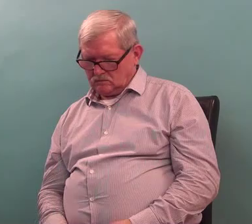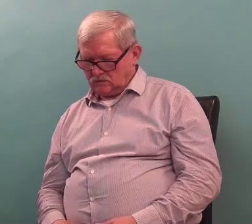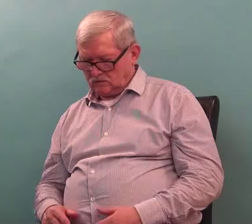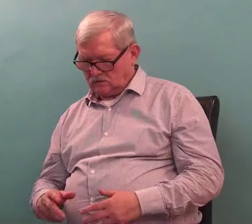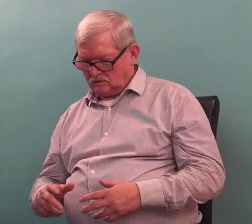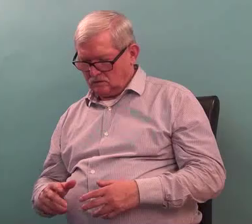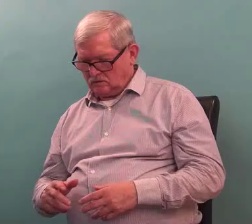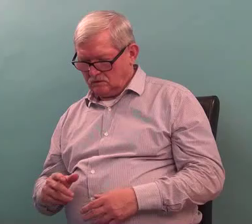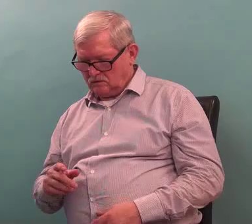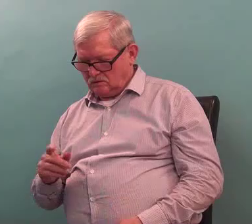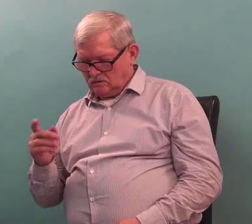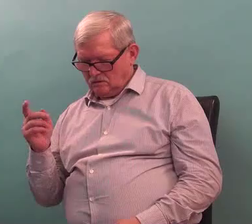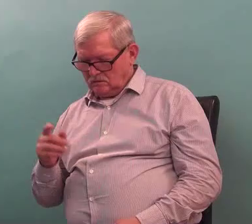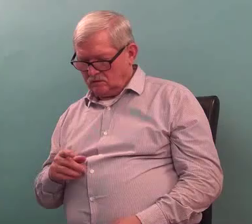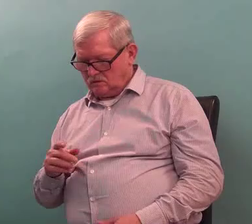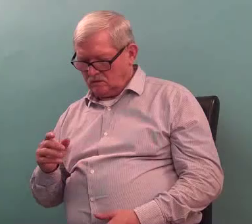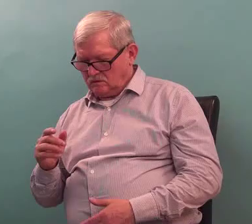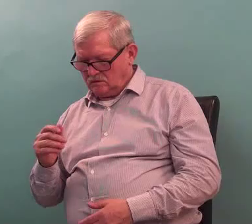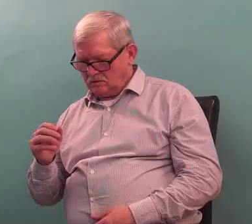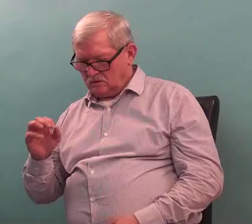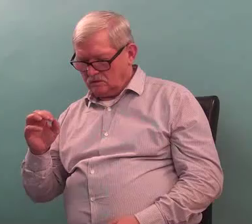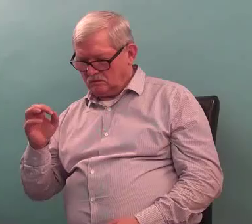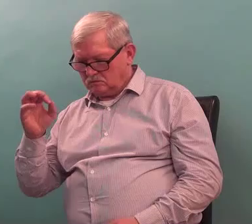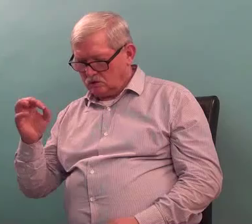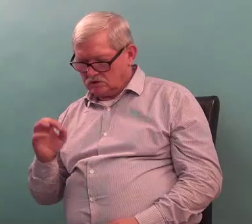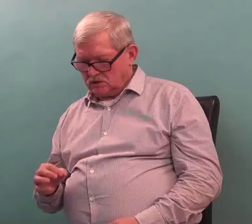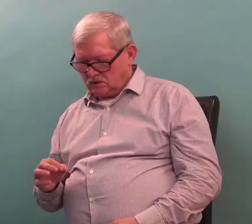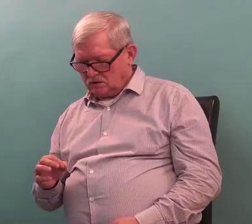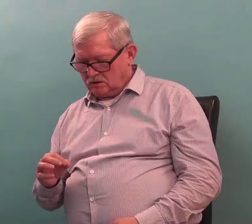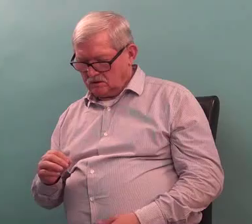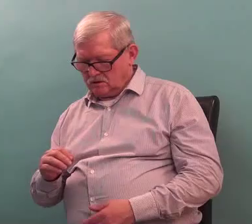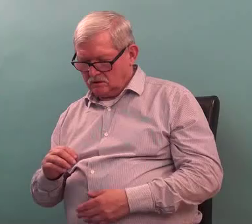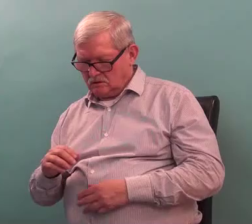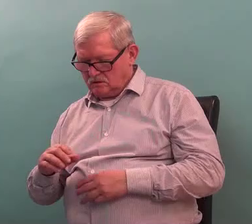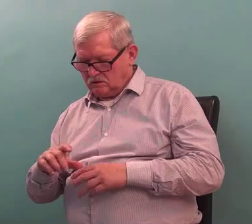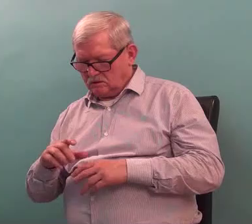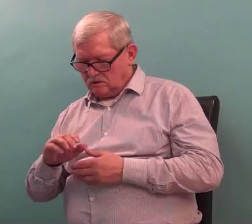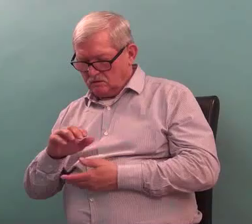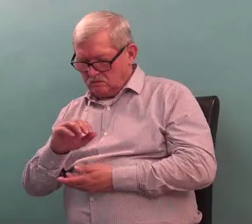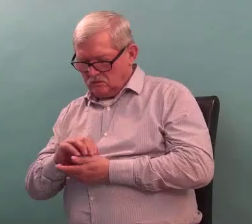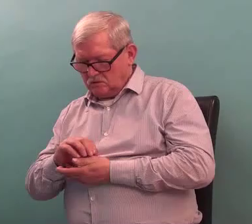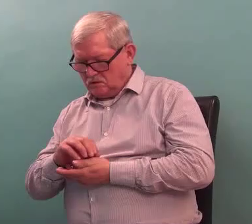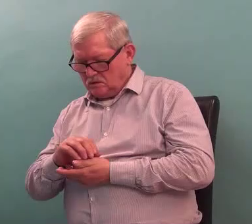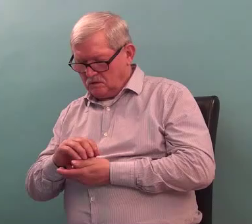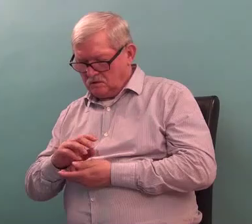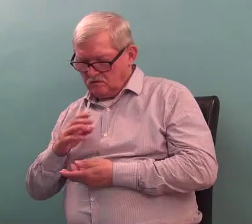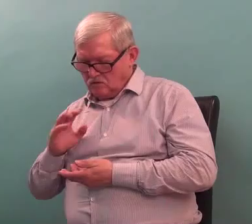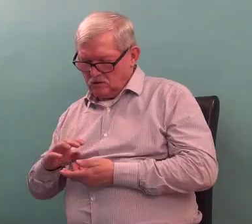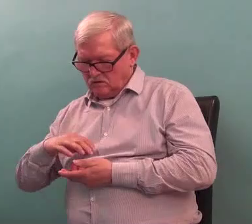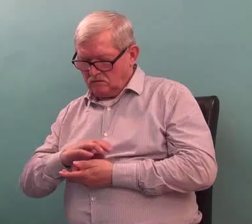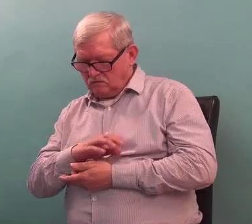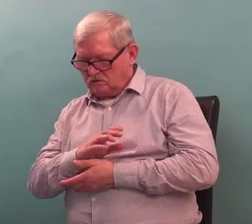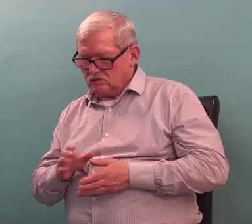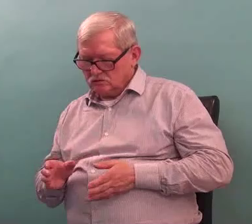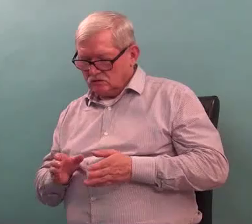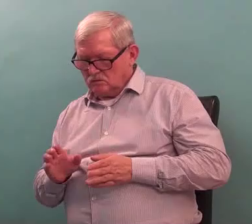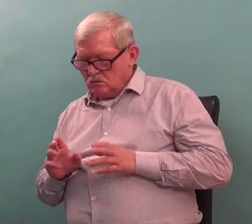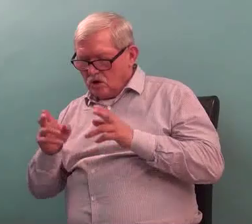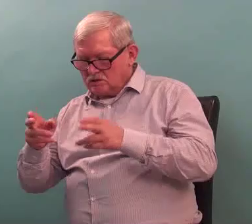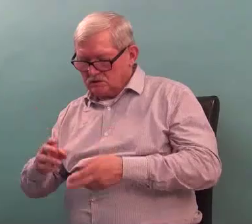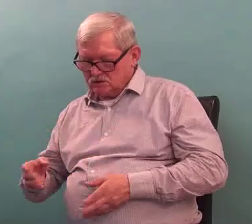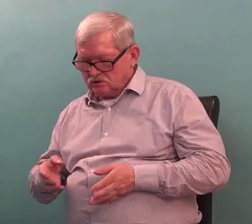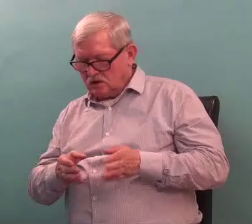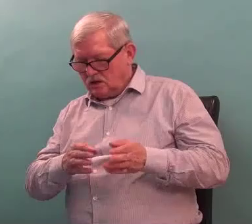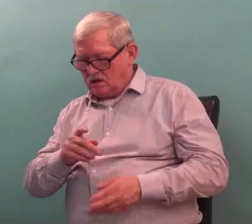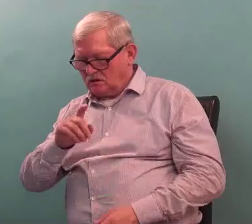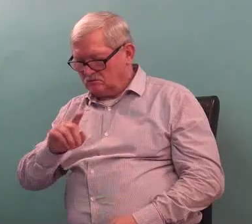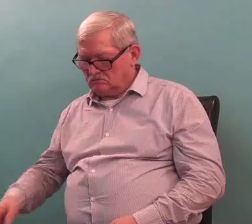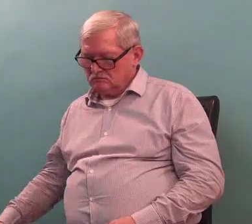Znak jest skreślony, a w nim coś procentowego i hamburger oraz płynąca woda pod mostem, czyli rzeka.